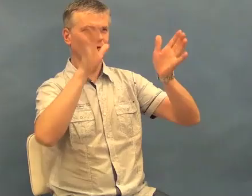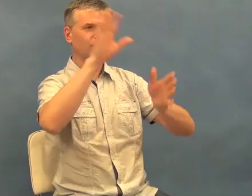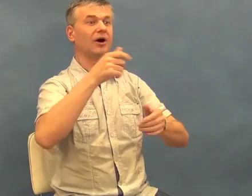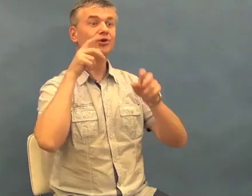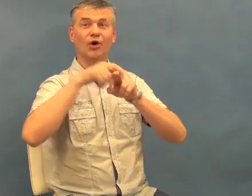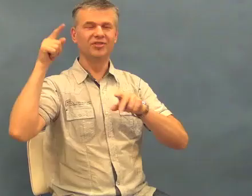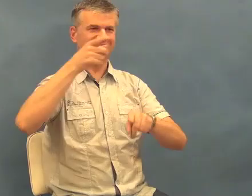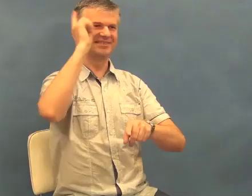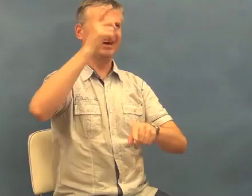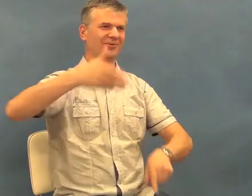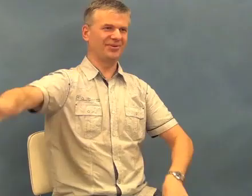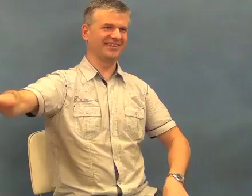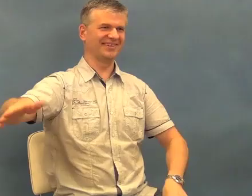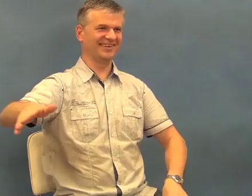Zakaz wchodzenia tam z końmi.